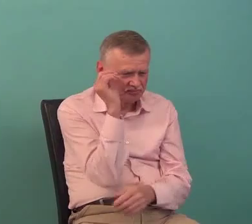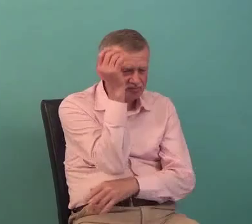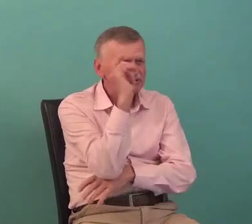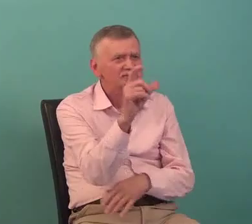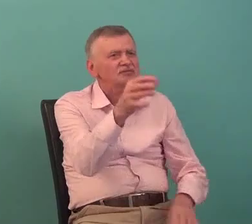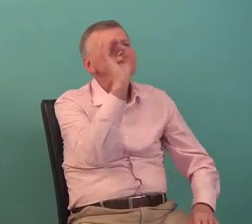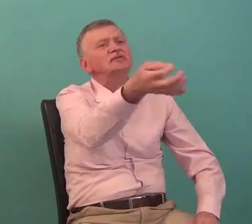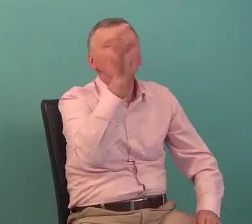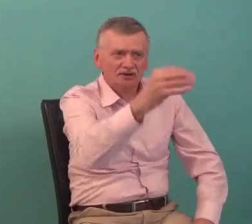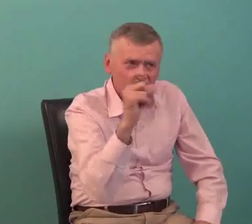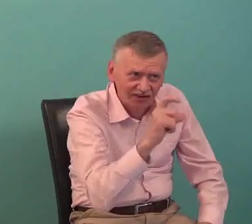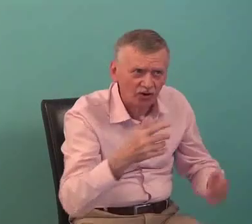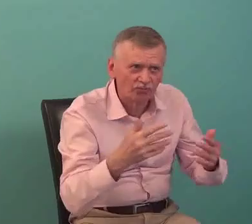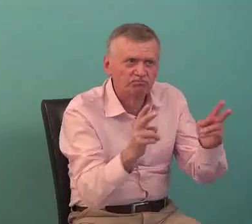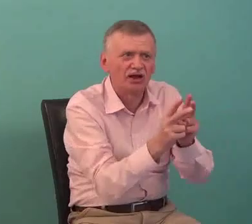Dobrze, w czwartek spotkajmy się w klubie.